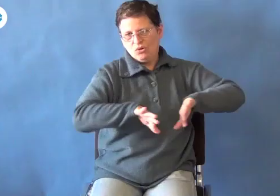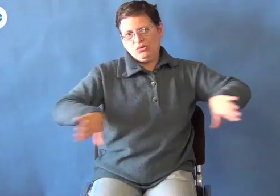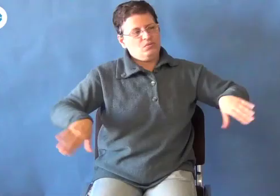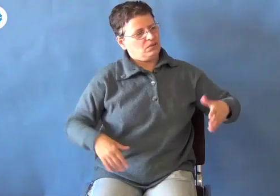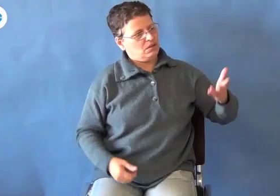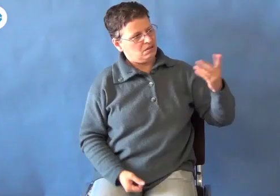Osobno.